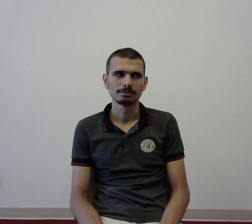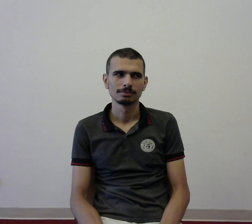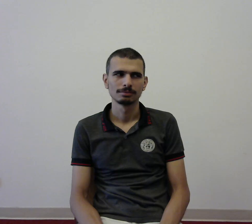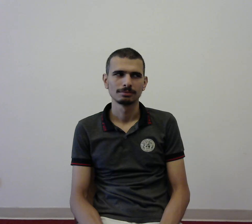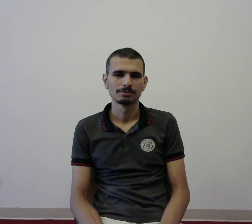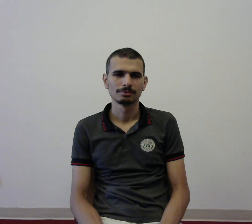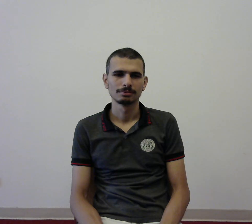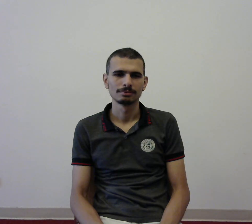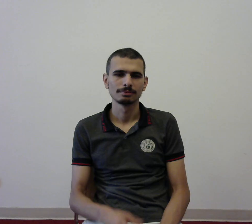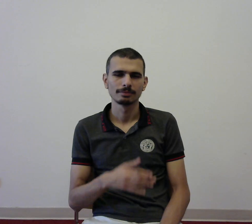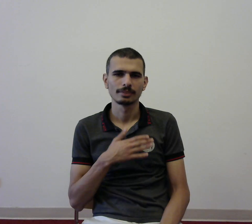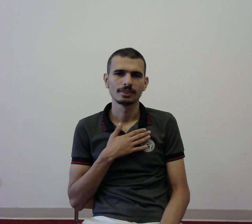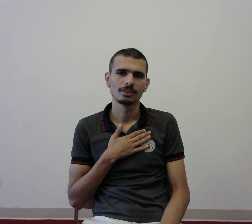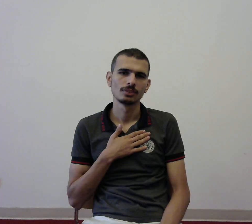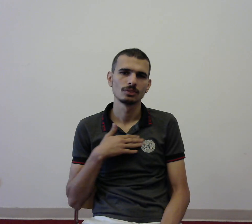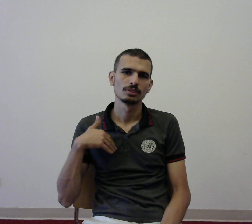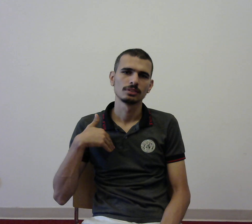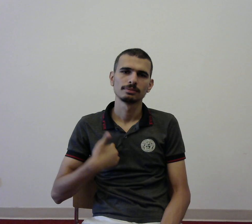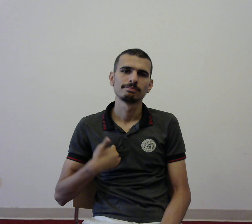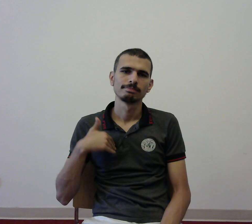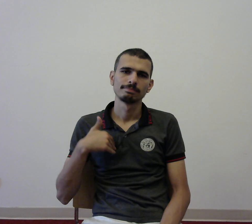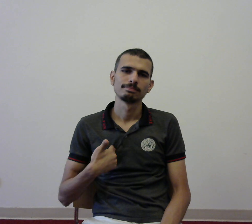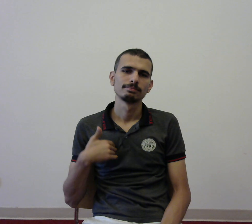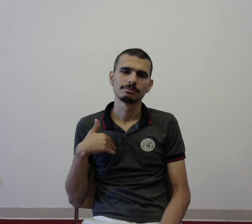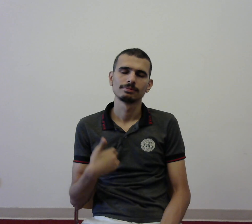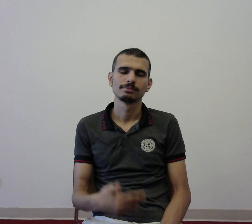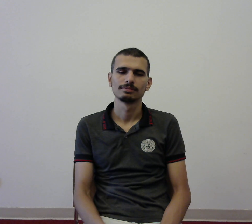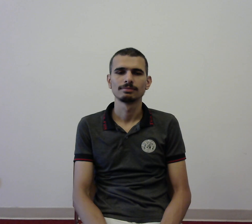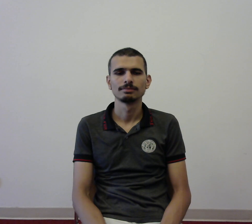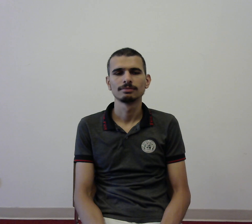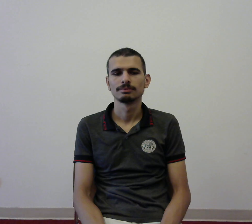Mən subayam